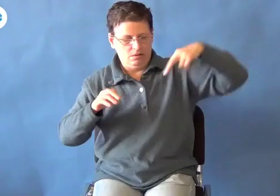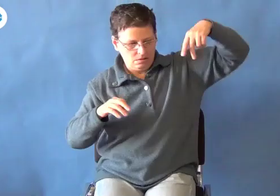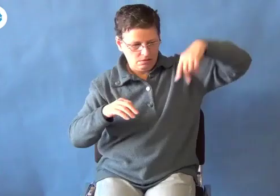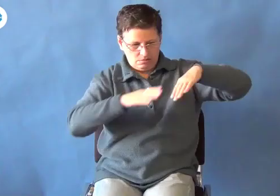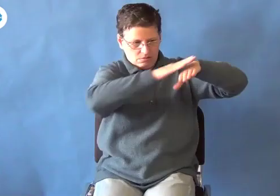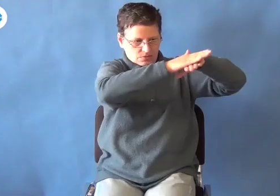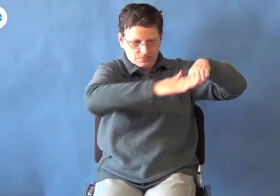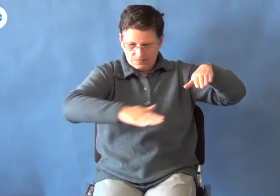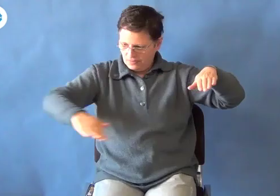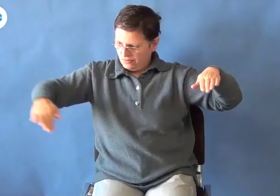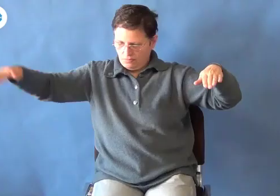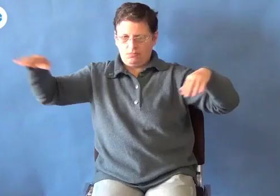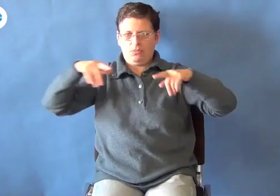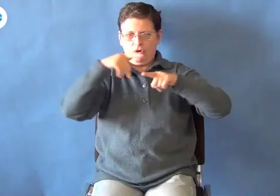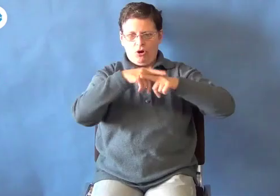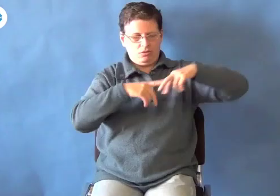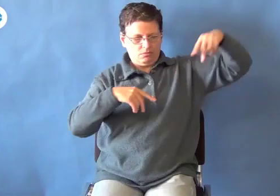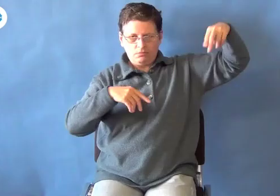Platformy do schodzenia dla koni.